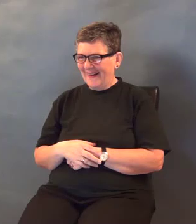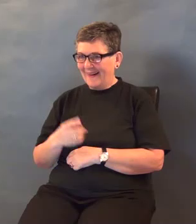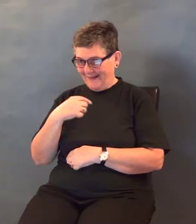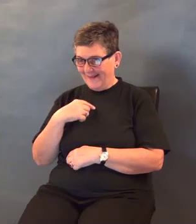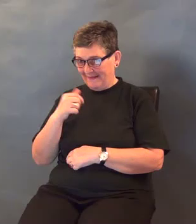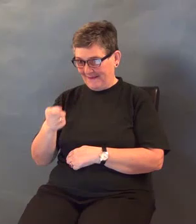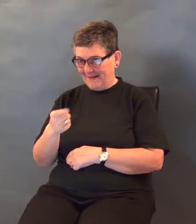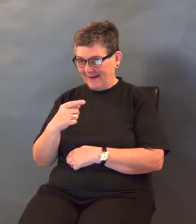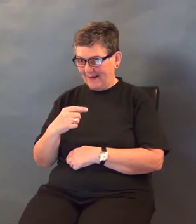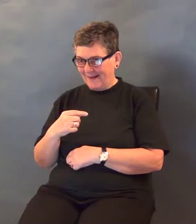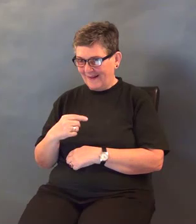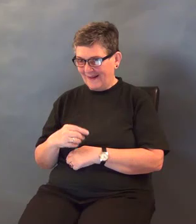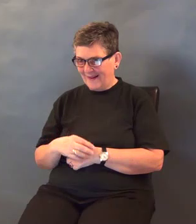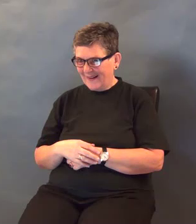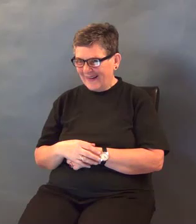Ja?